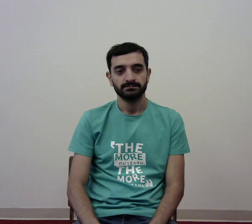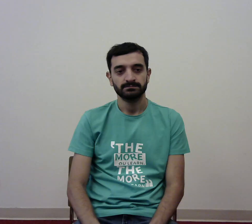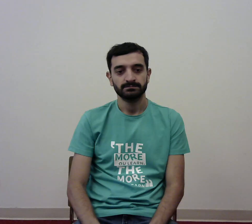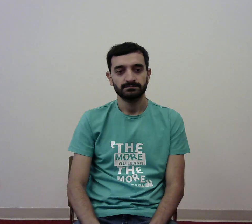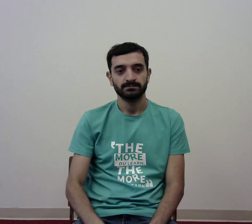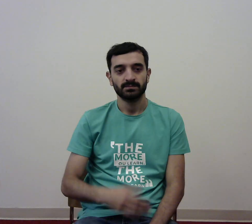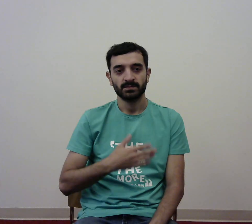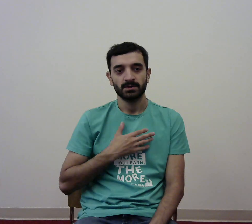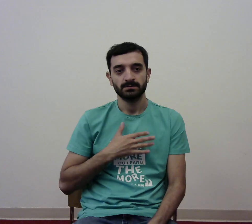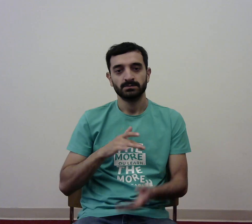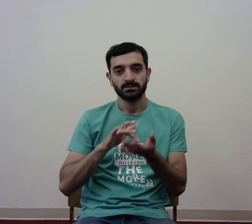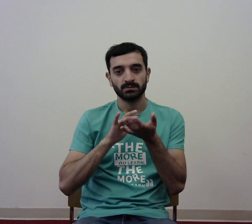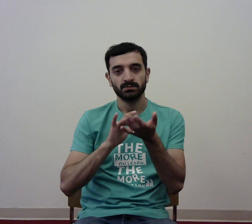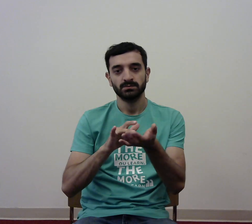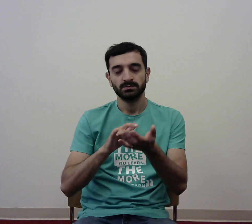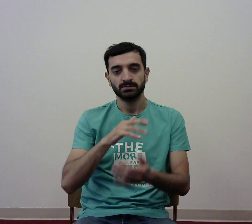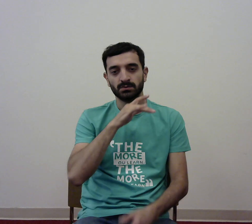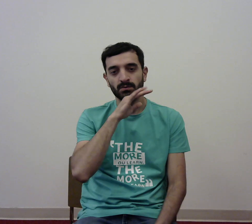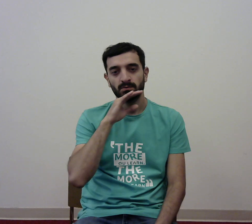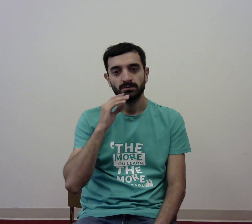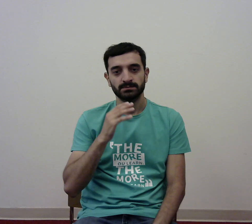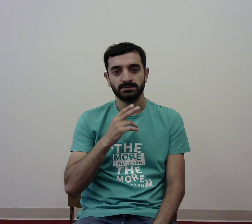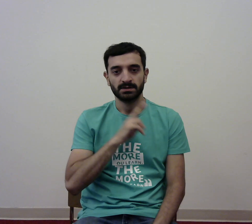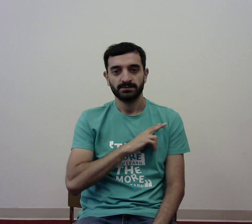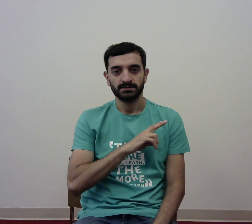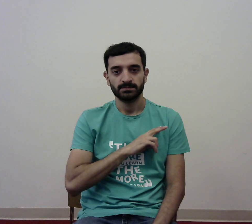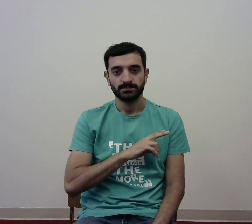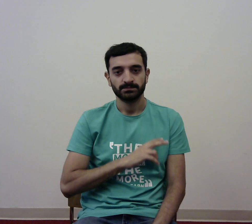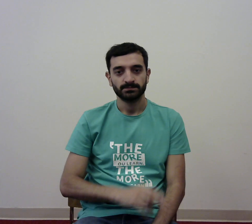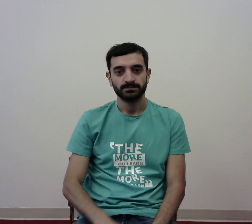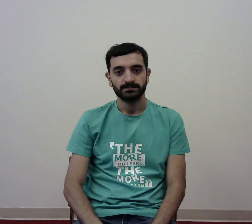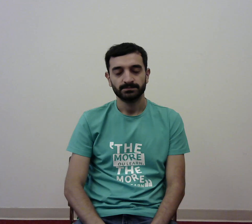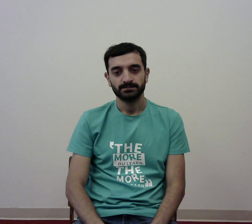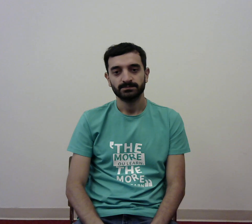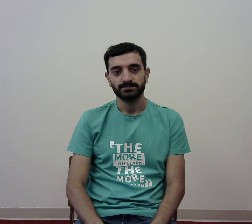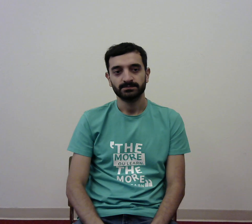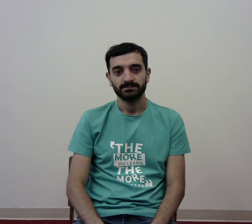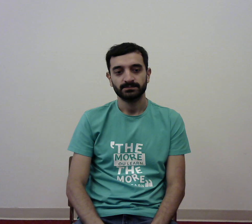Mən səyahət etməyi çox sevirəm